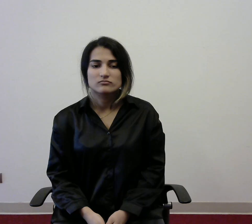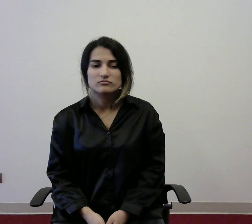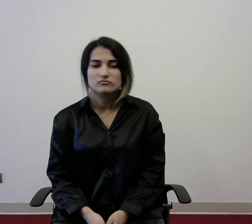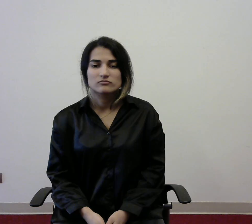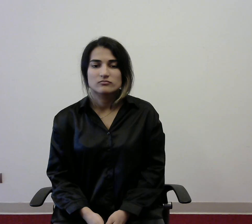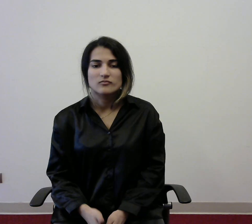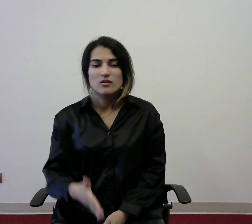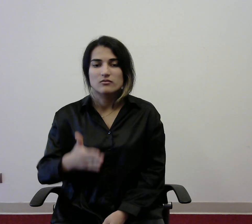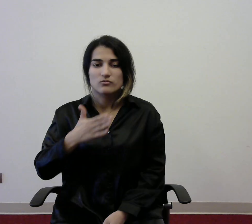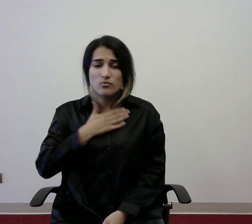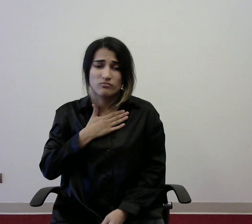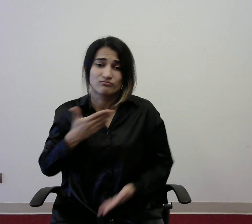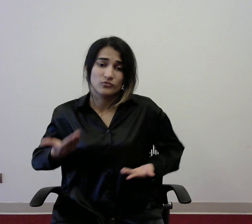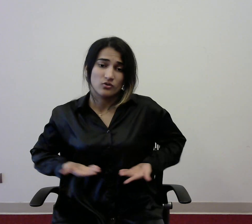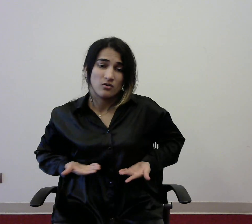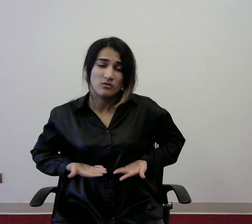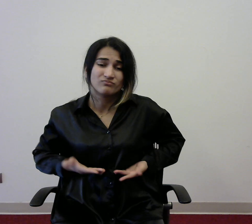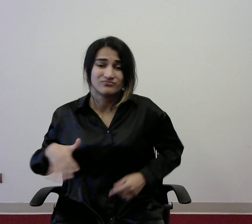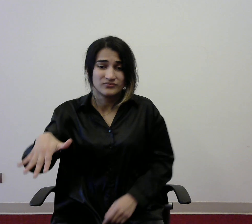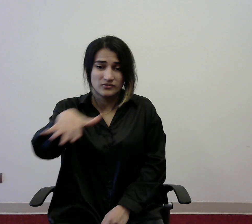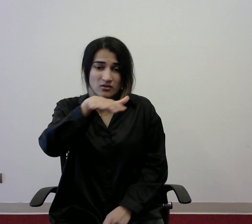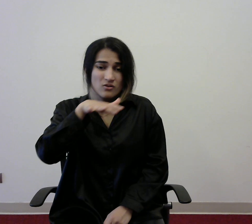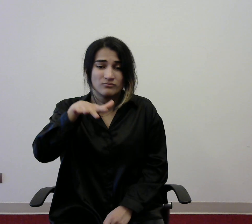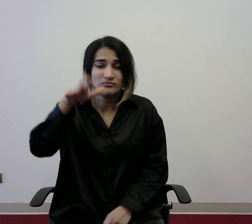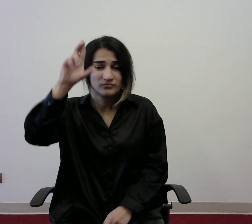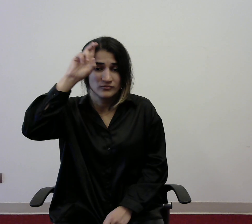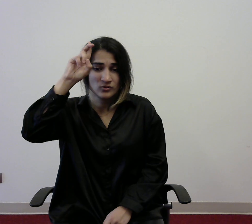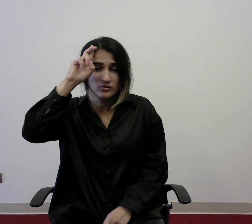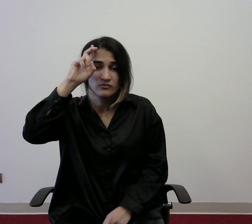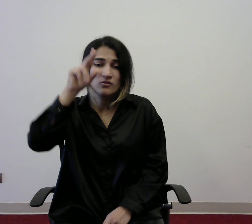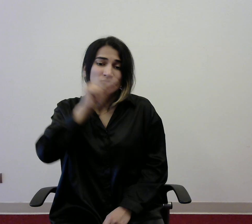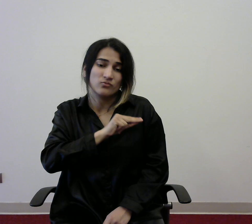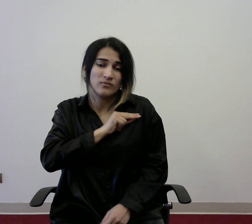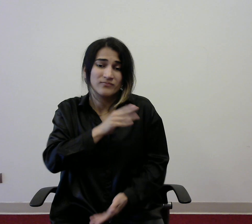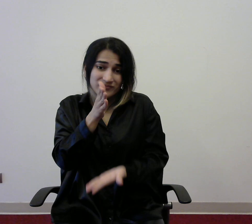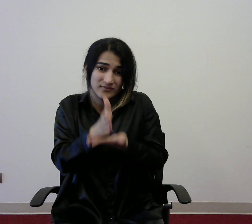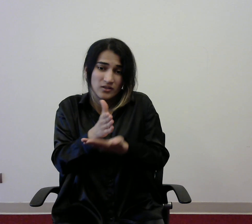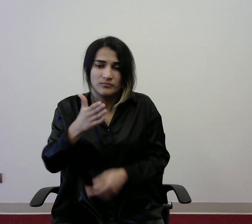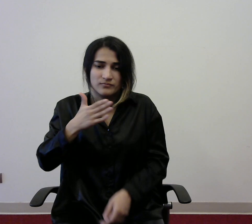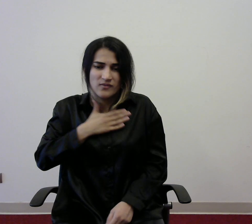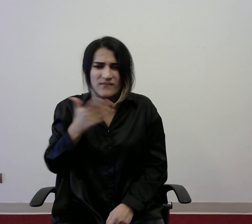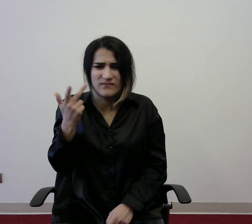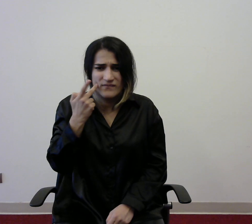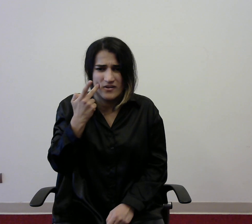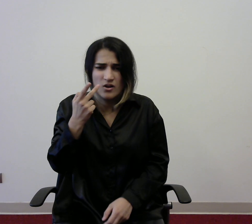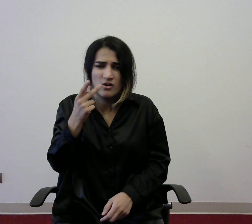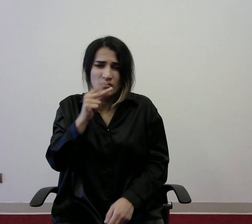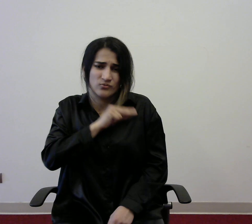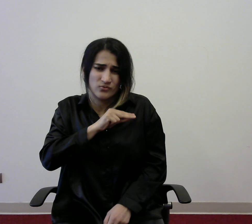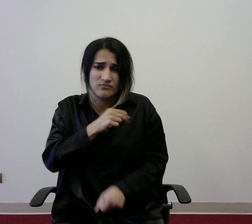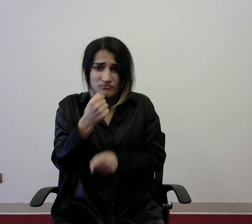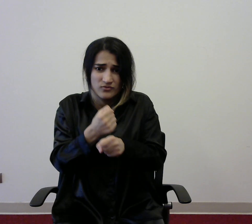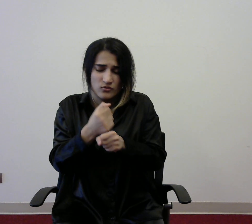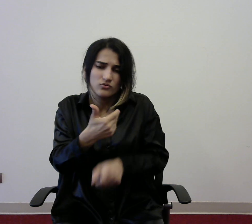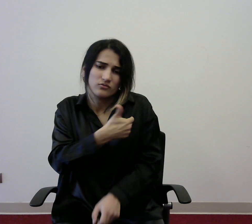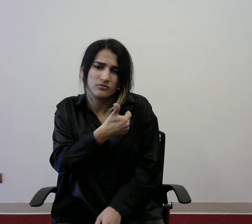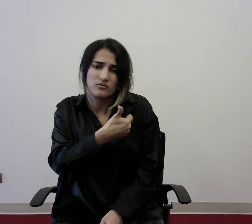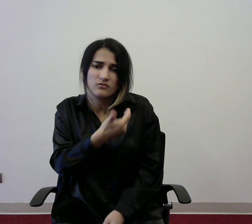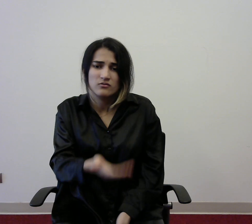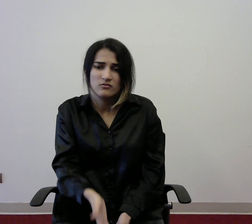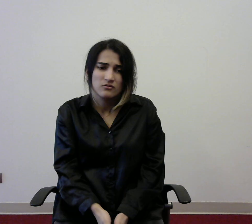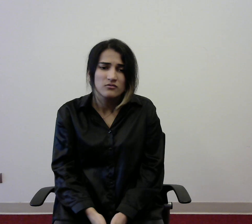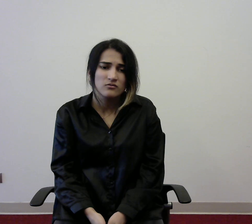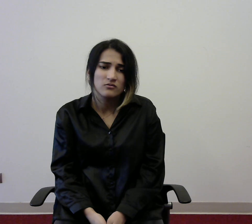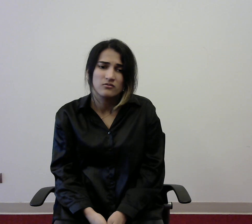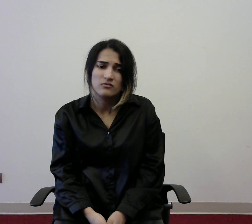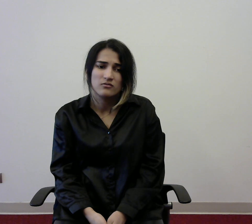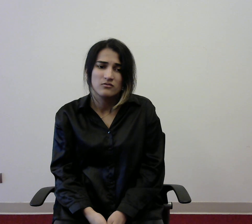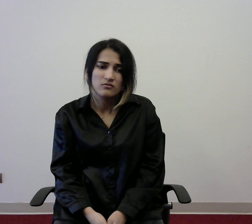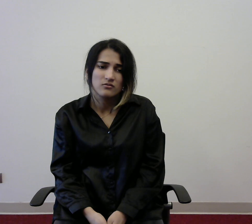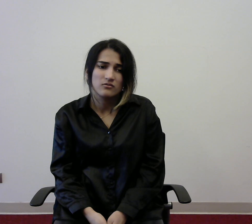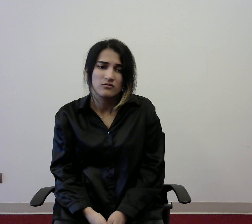Mənim yaşadığım ərazidə dövlət işi var, mən həmin işdə işləmək istəyirəm